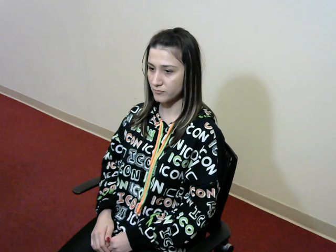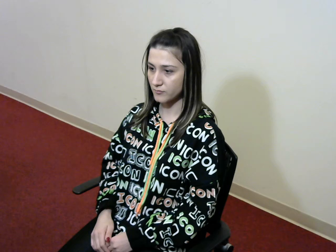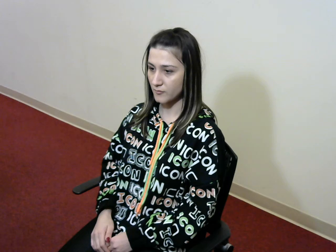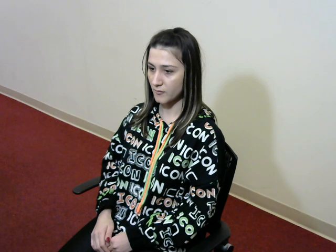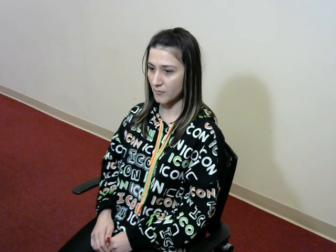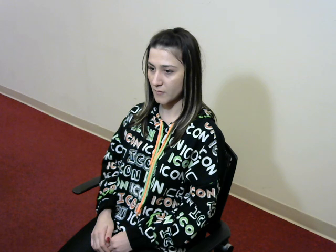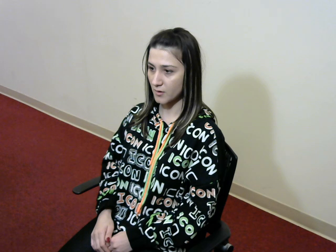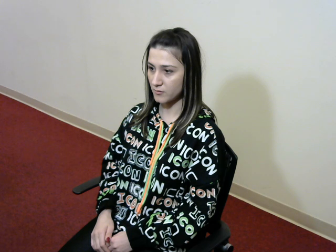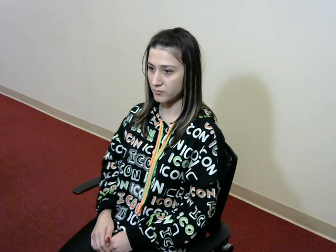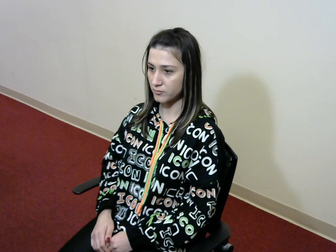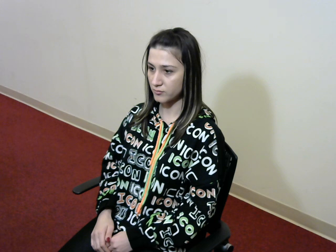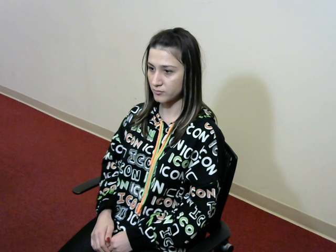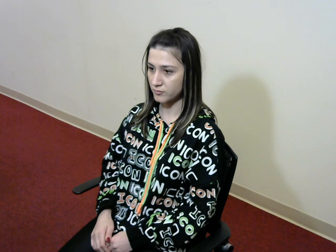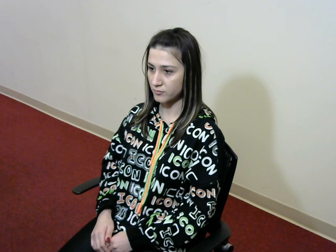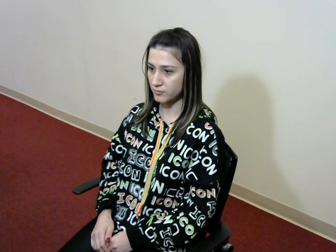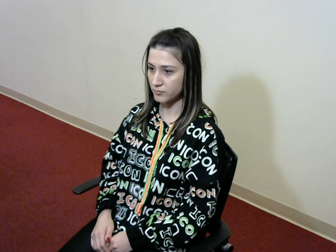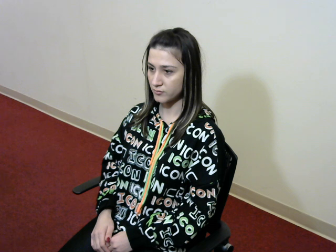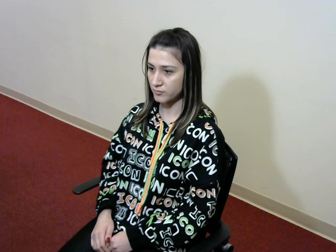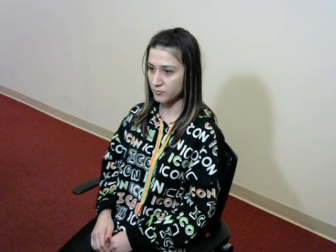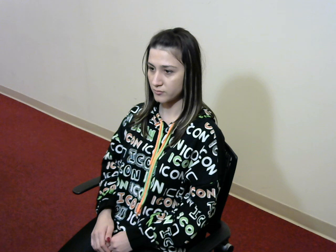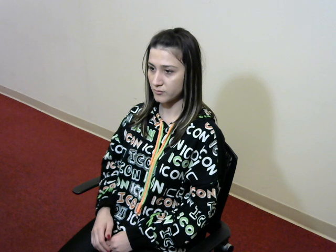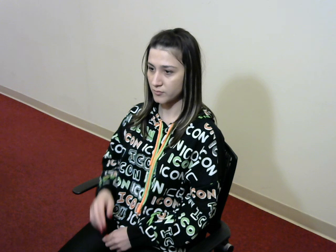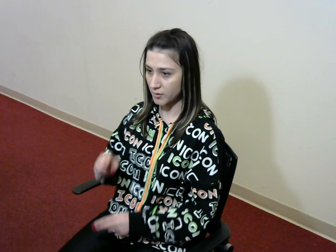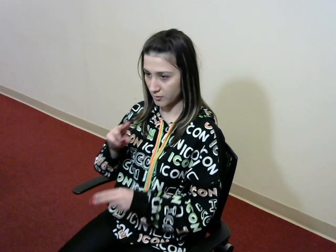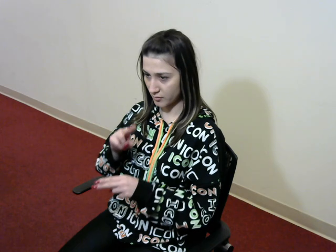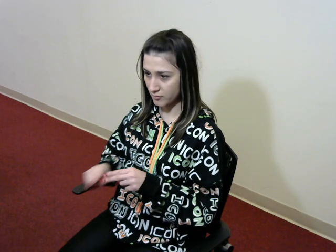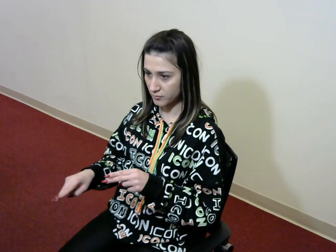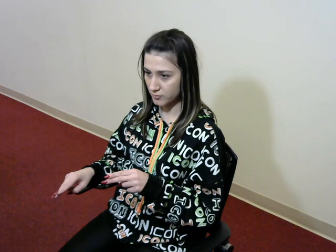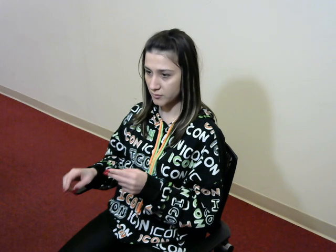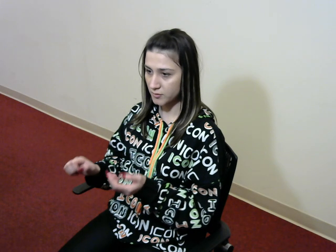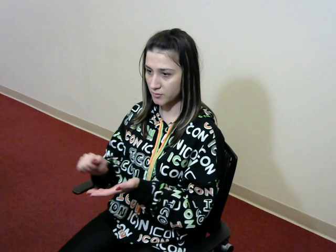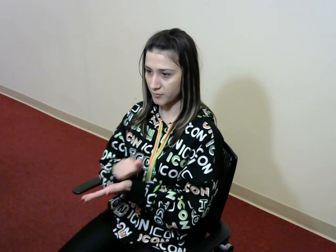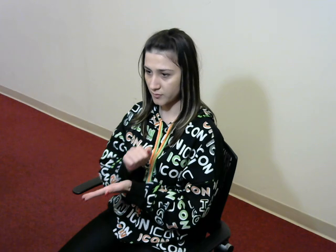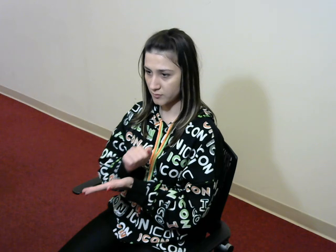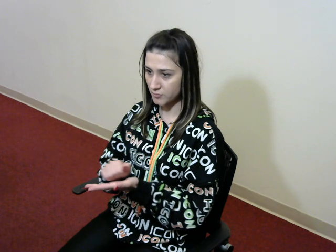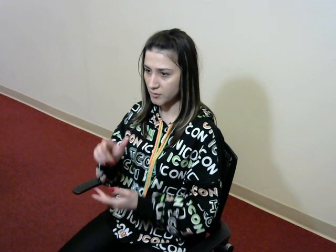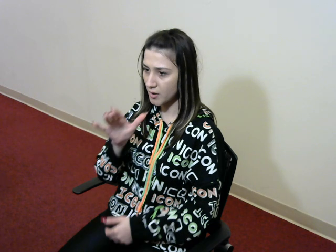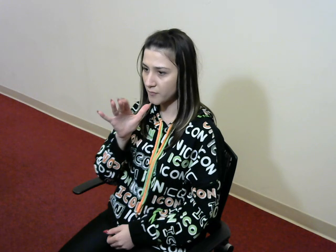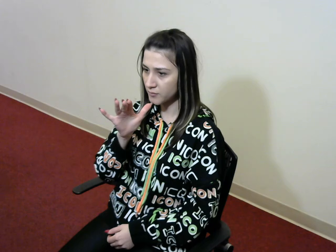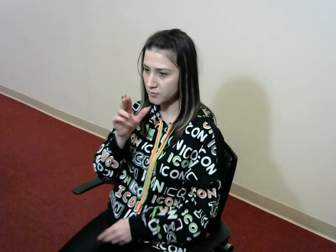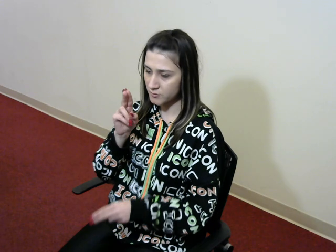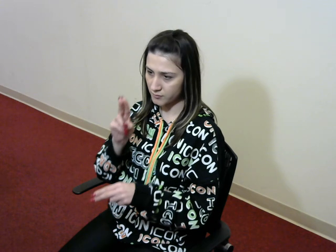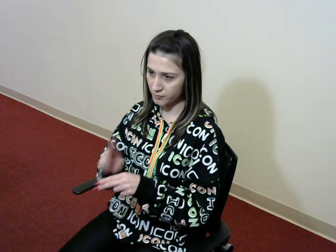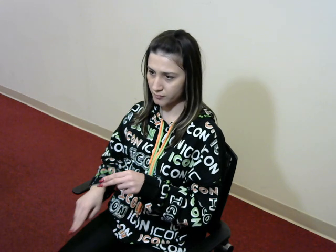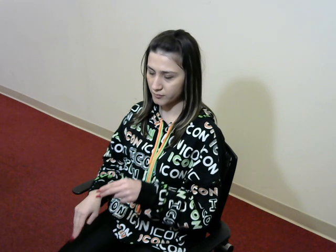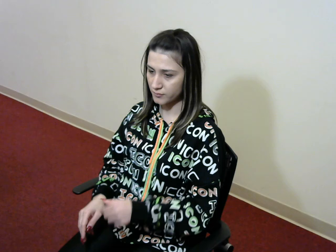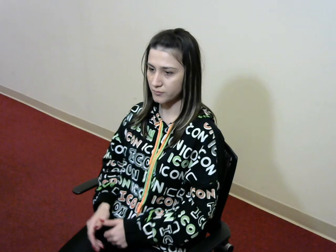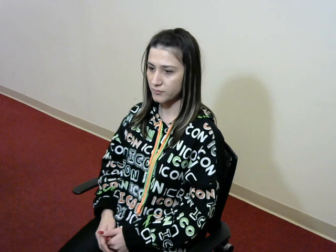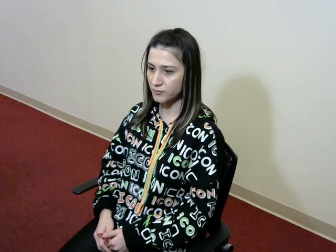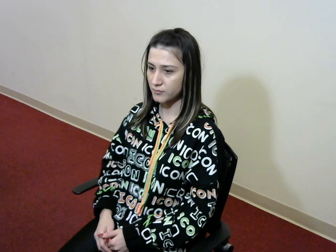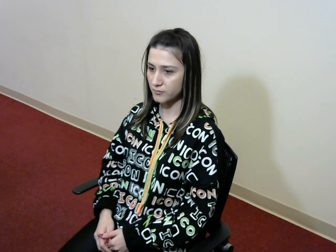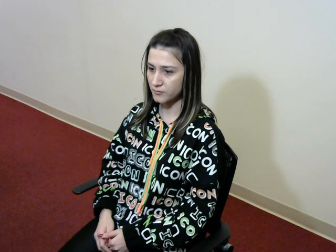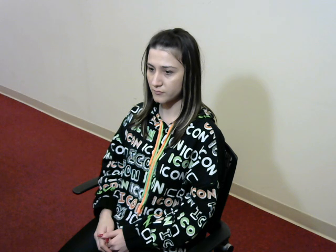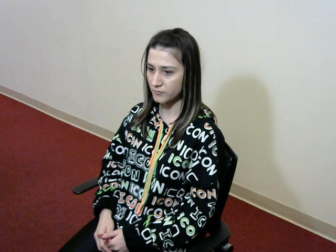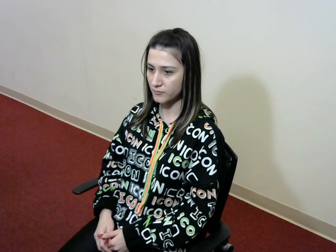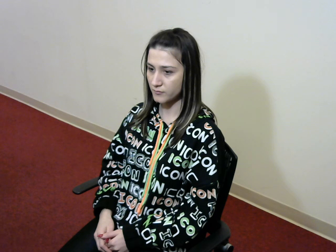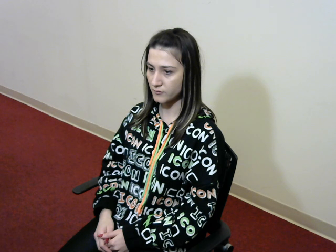İtmiş sənədin vaxtı bitib